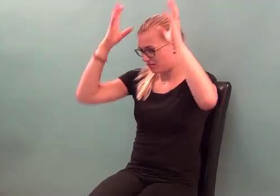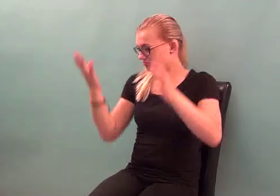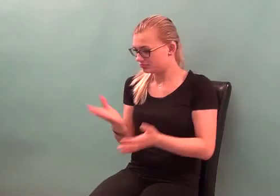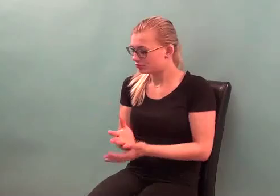Już.